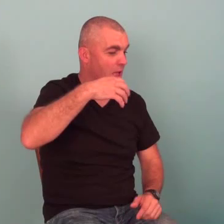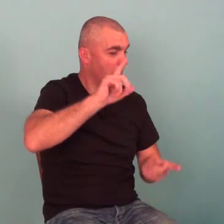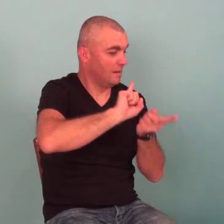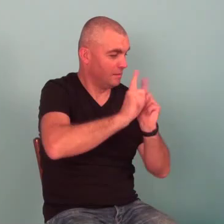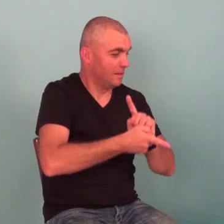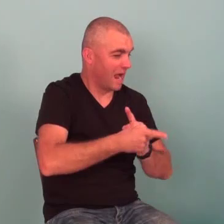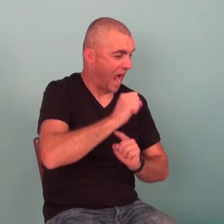Zmiana.